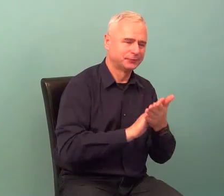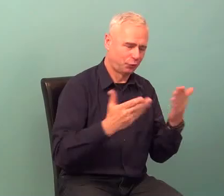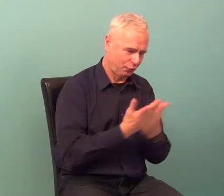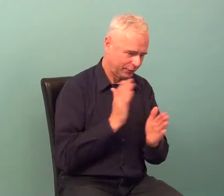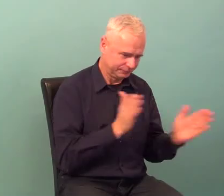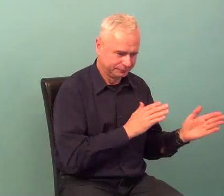Jeszcze raz, od nowa.